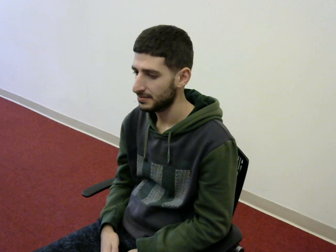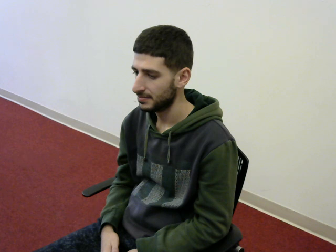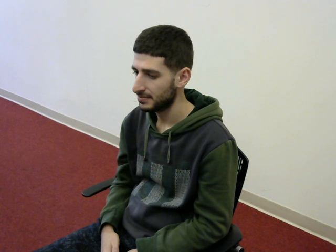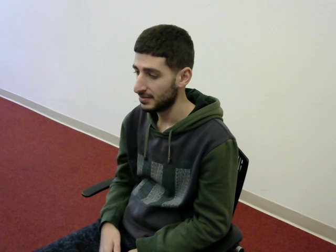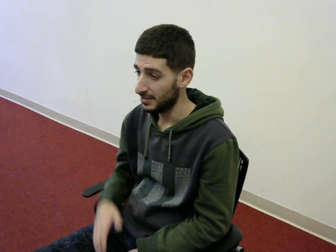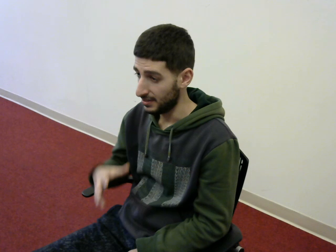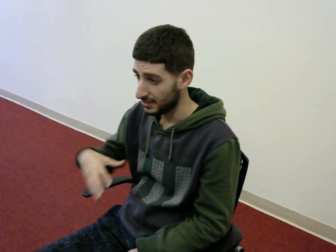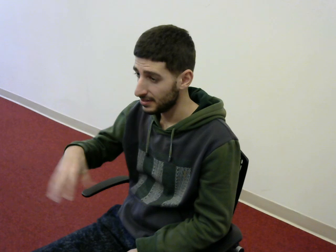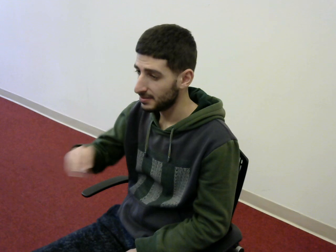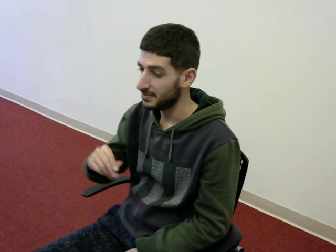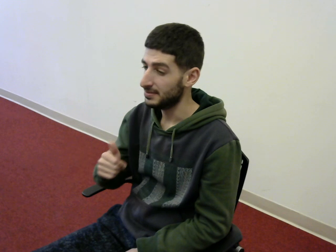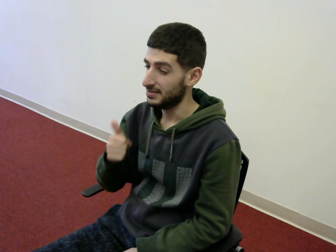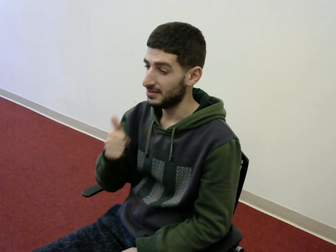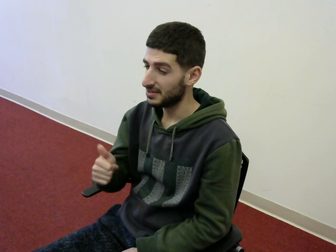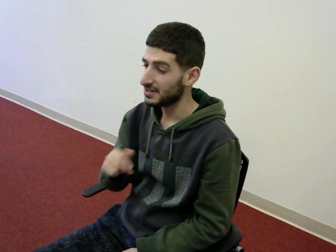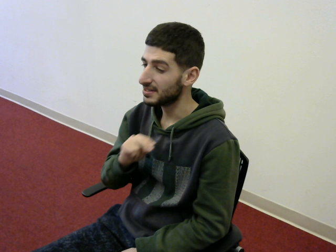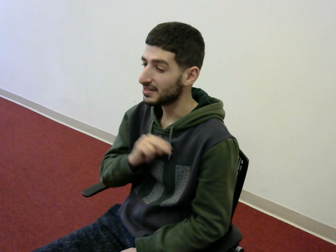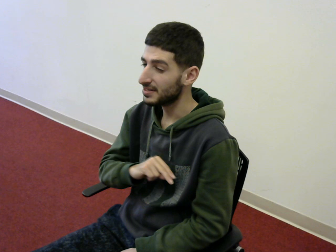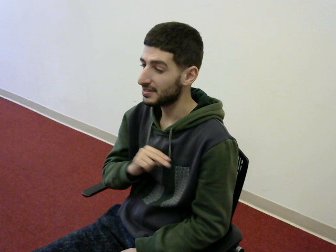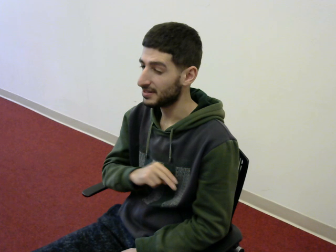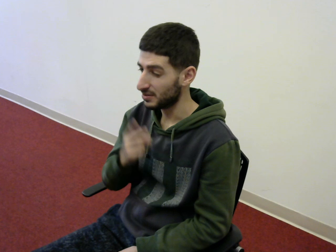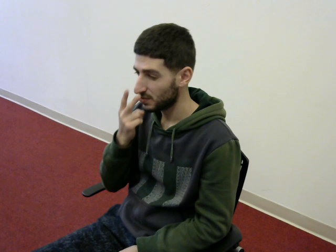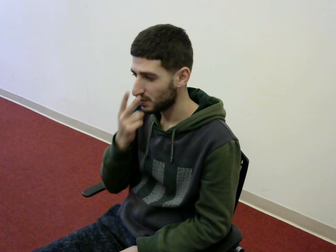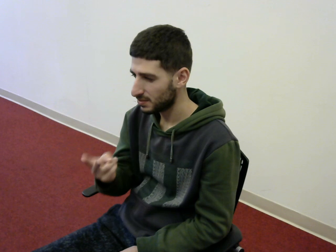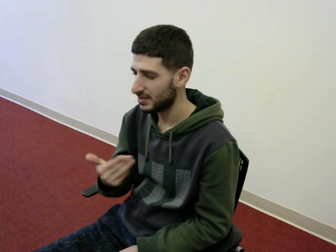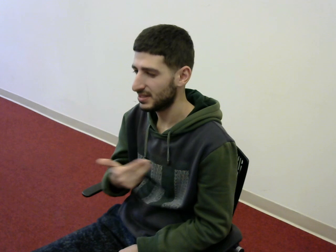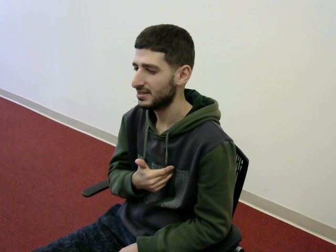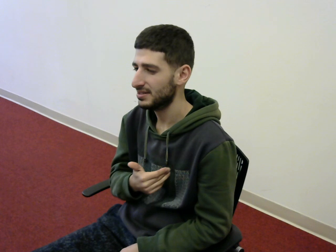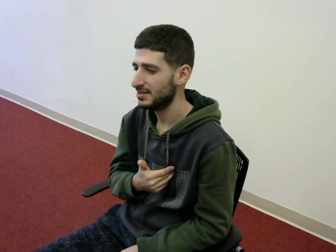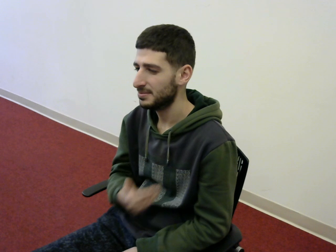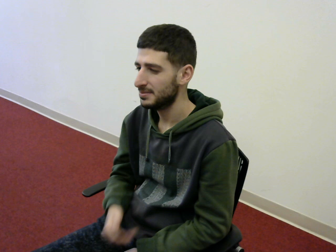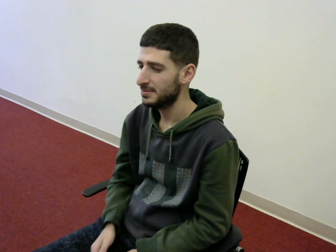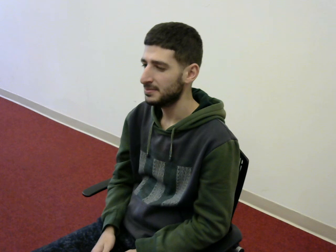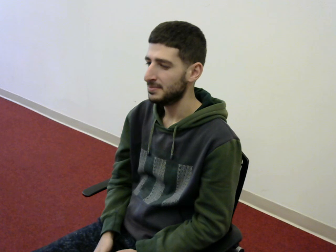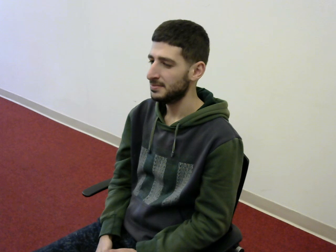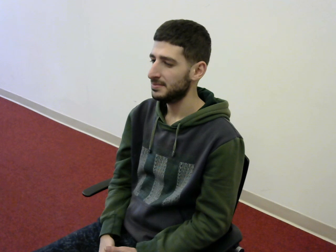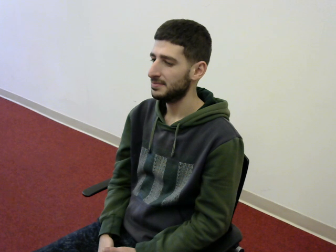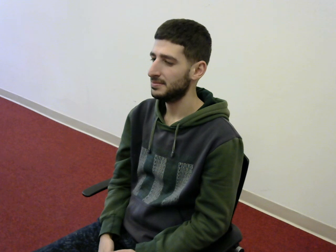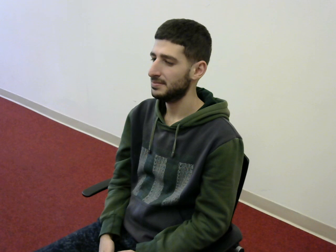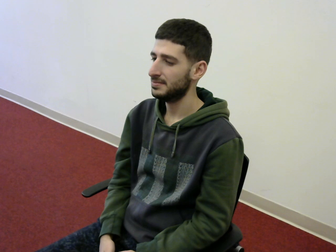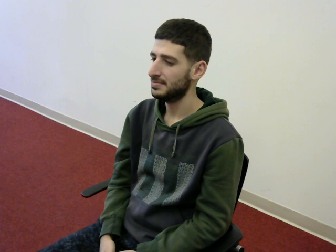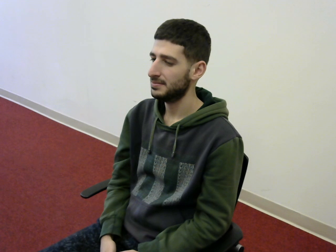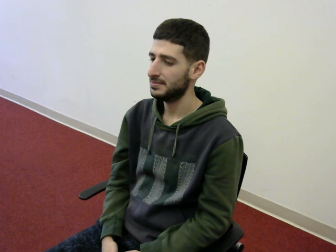Hamı yaxşı işlər görmək istəyir